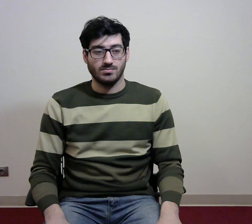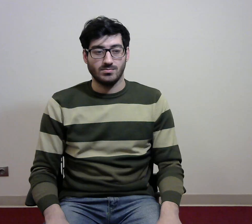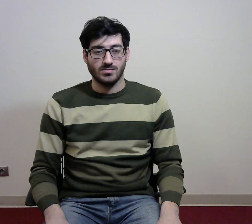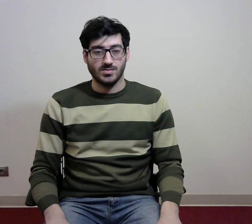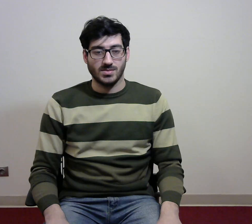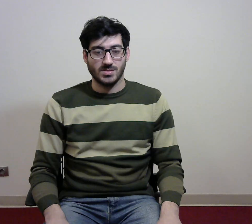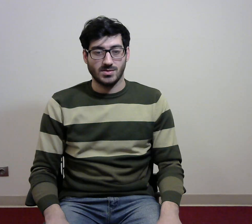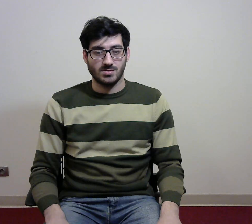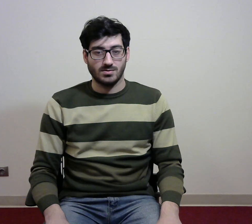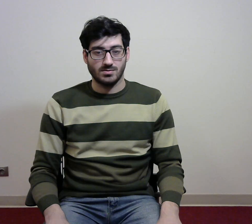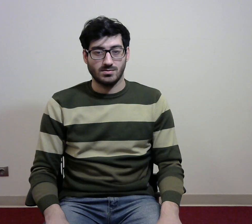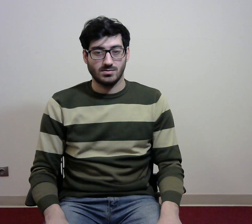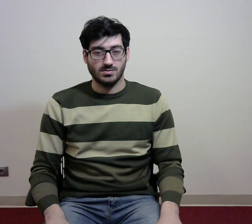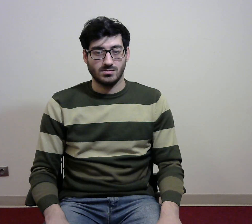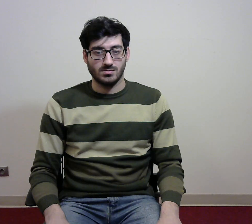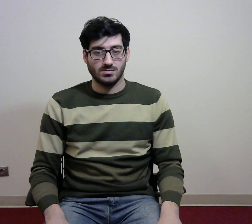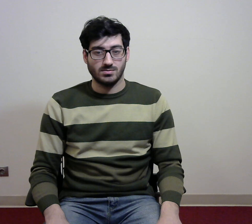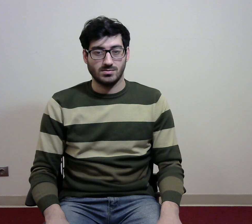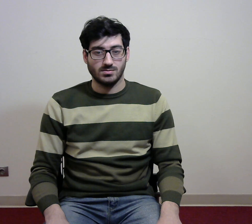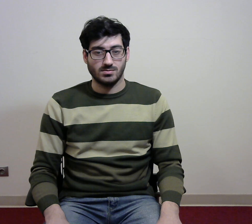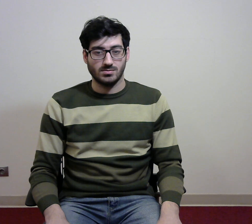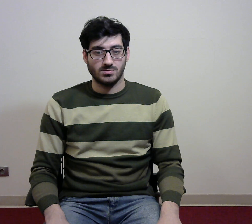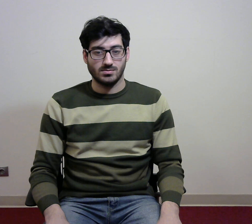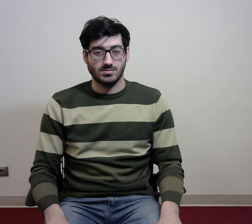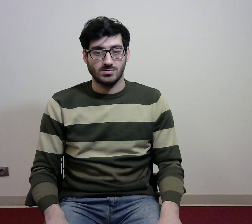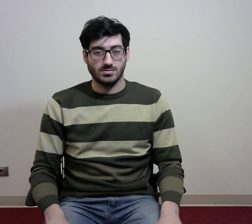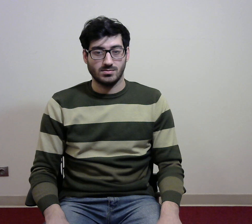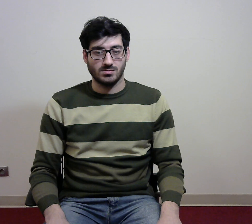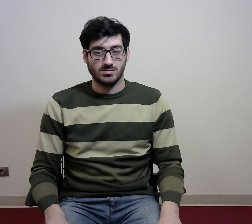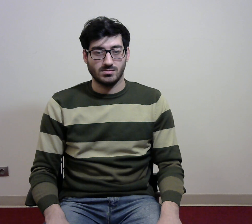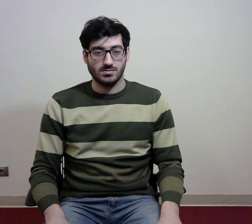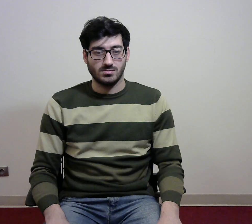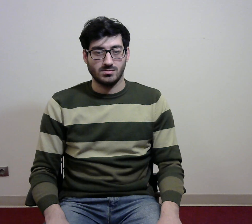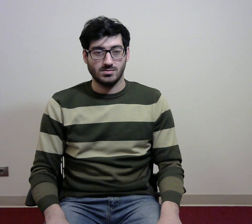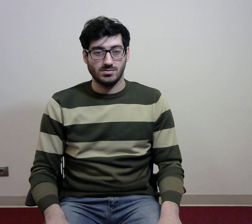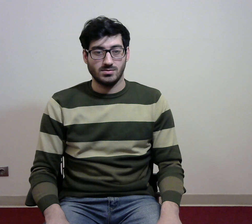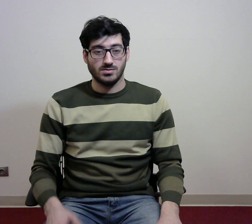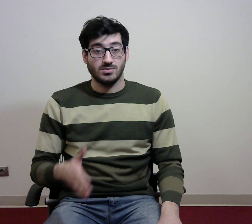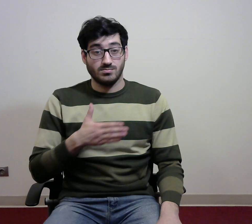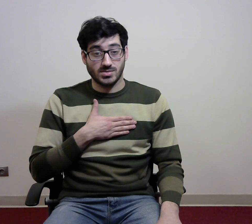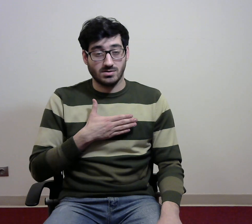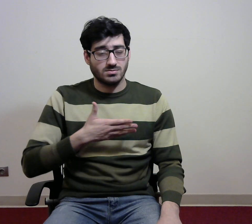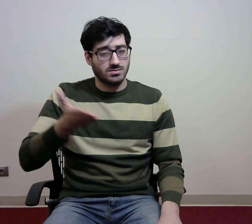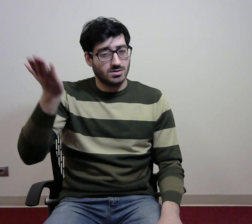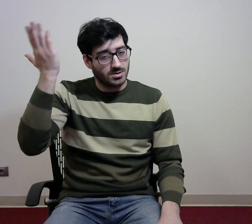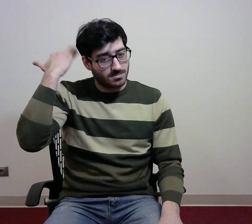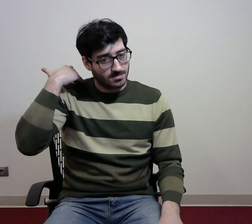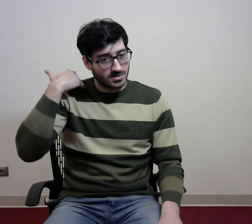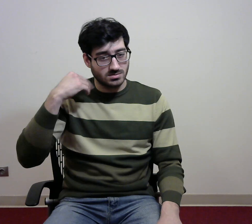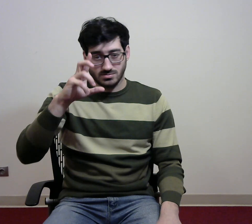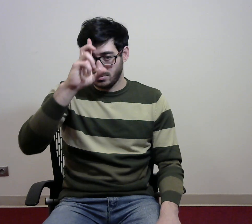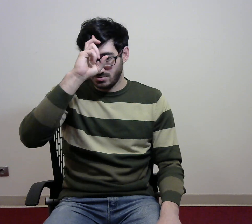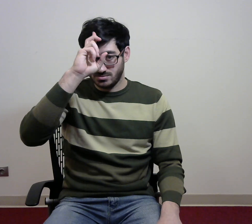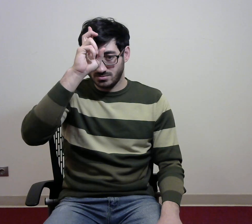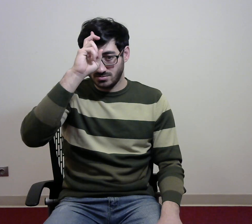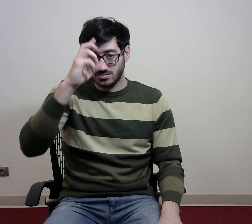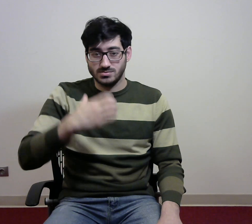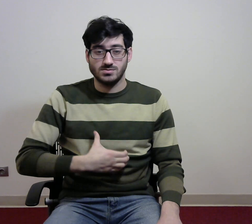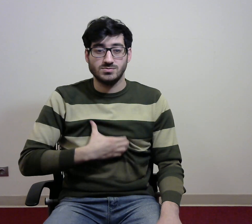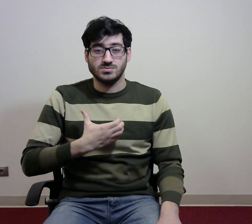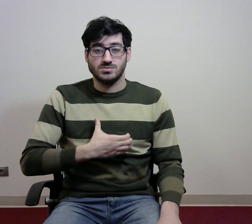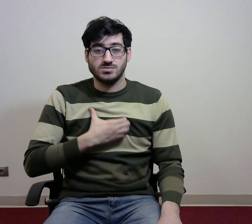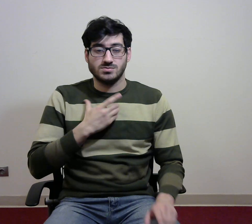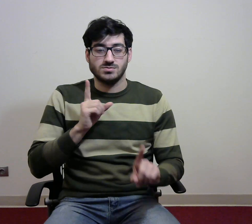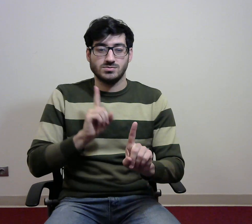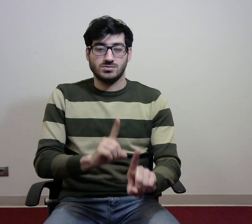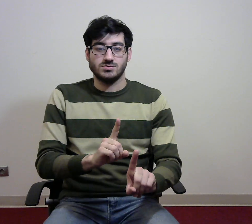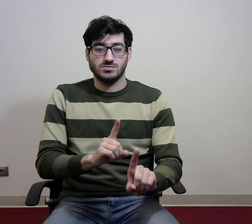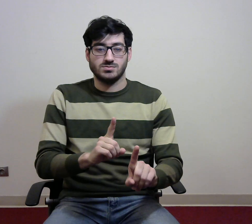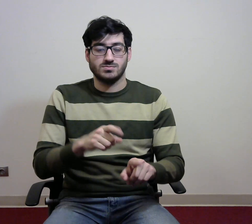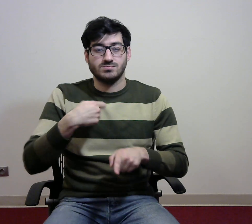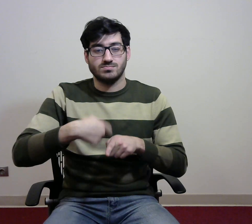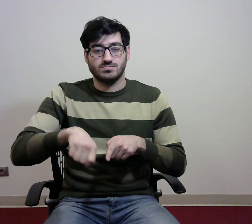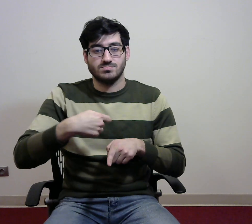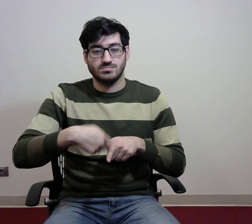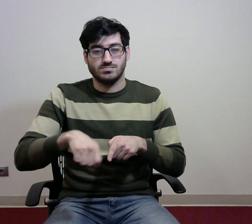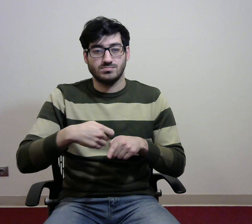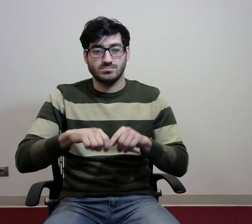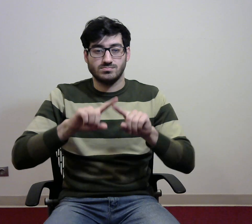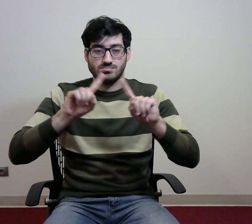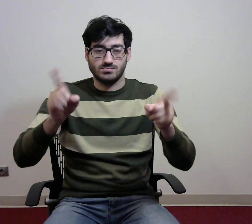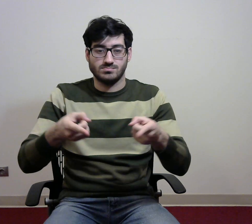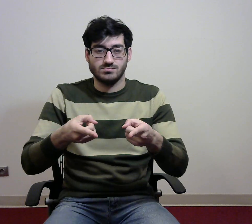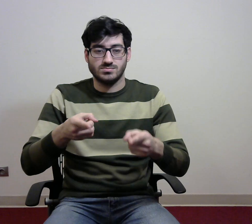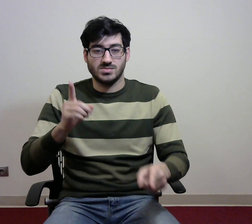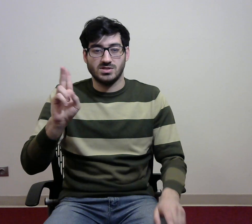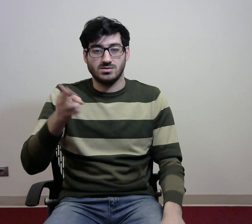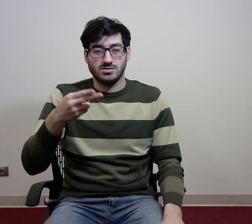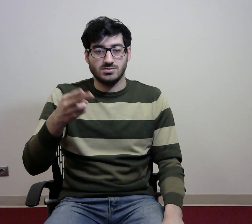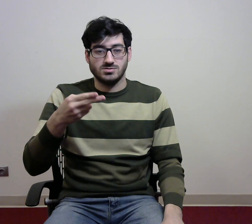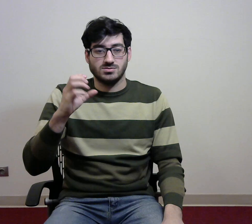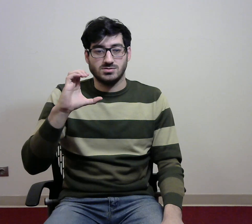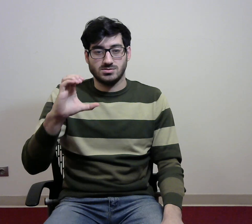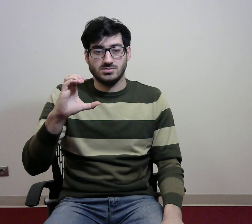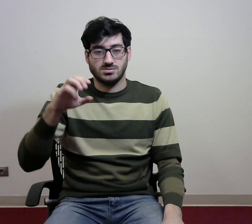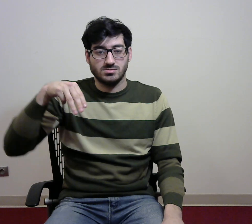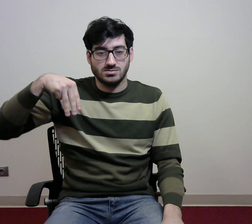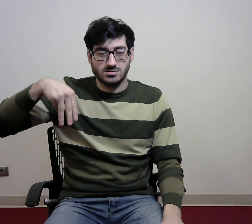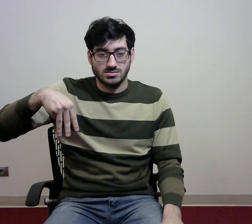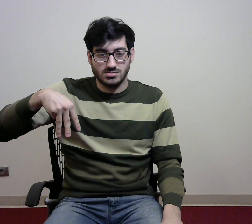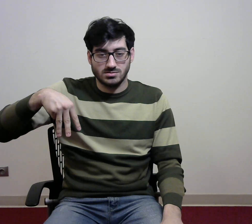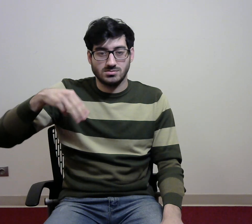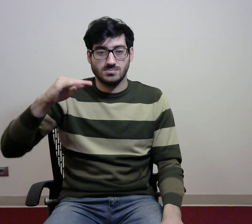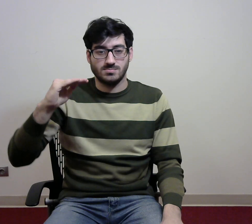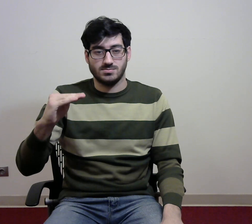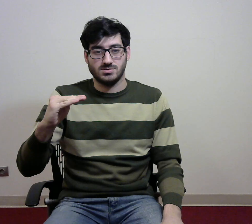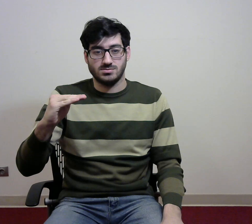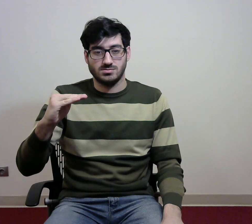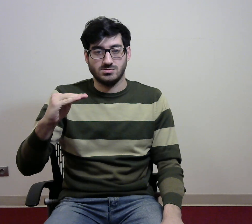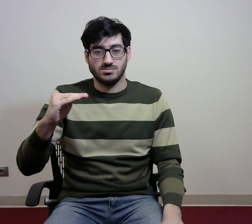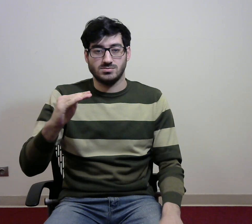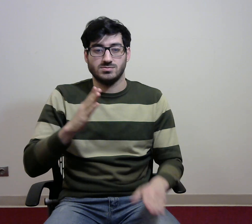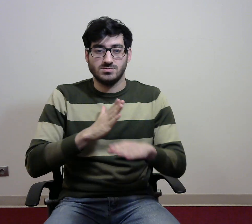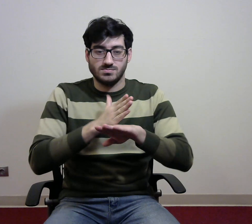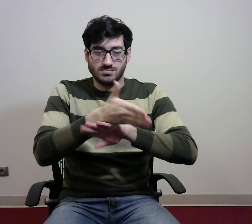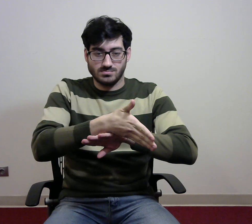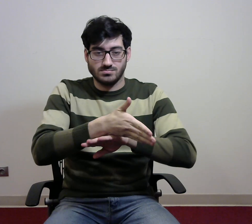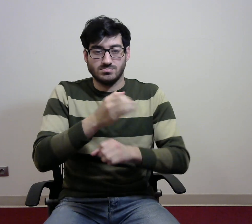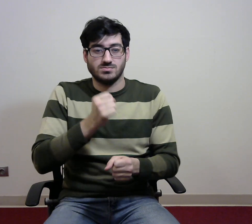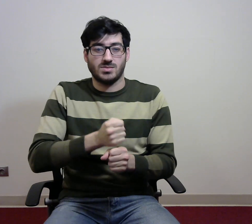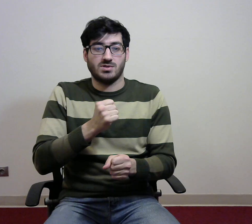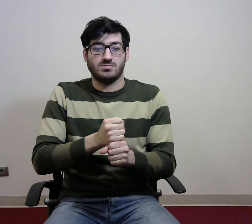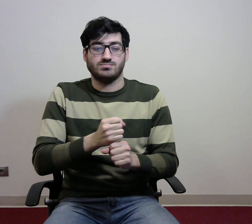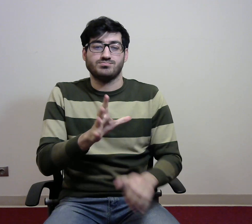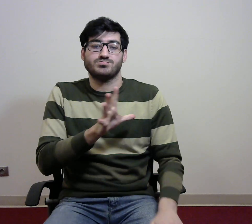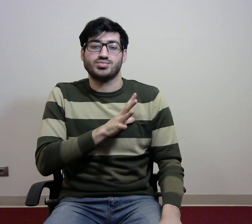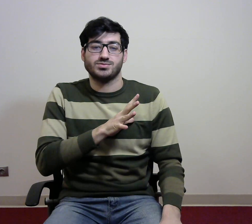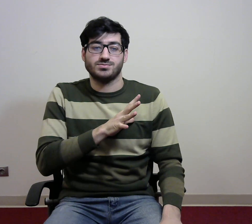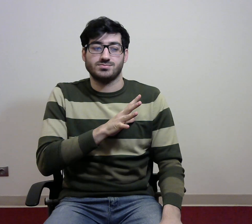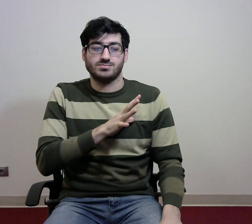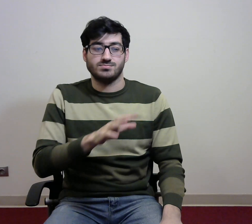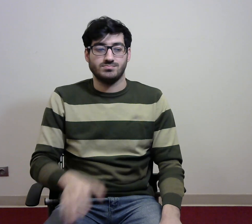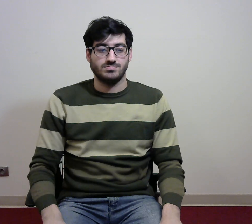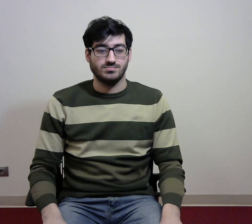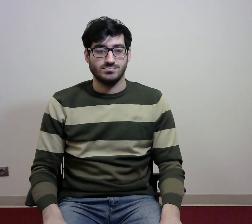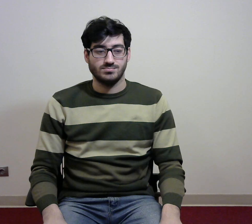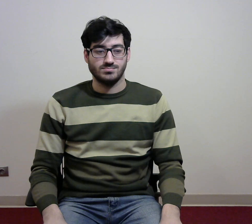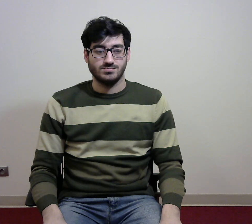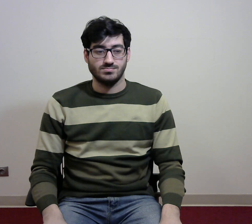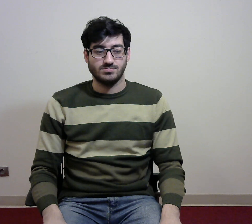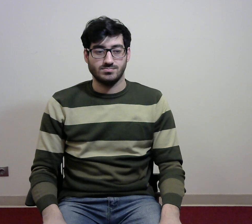Mən əvvəl Dövlət Sosial Müdafiə Fonduna (DSMF) müraciət etmişəm